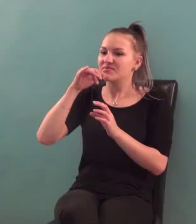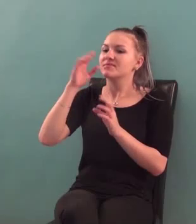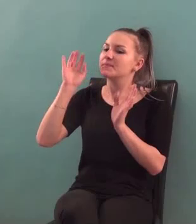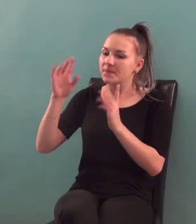Nic.